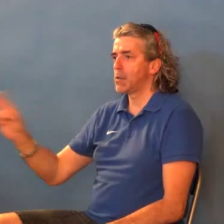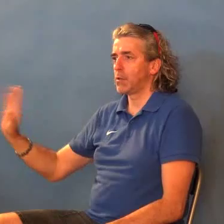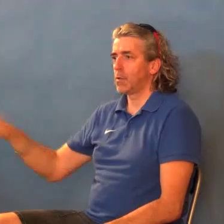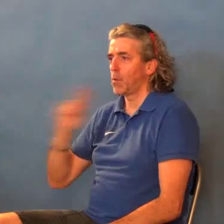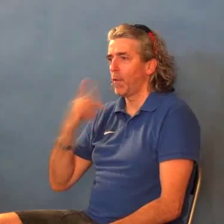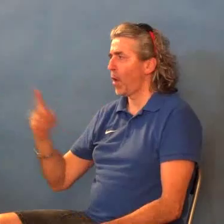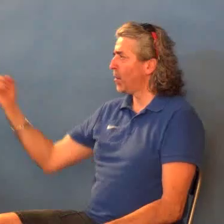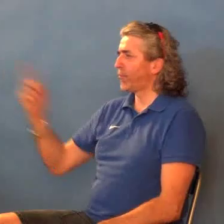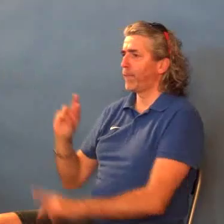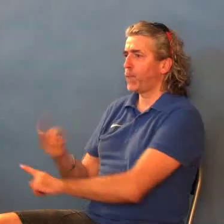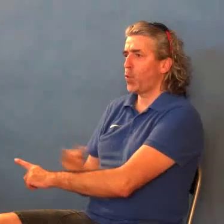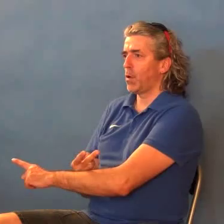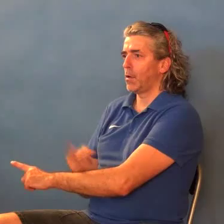Skąd oni mieli gruszki?